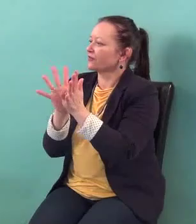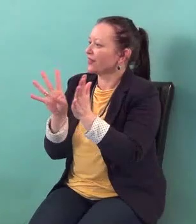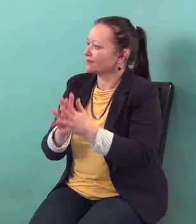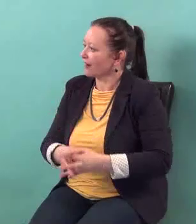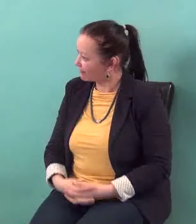Dziewiętnasta.